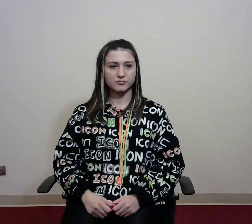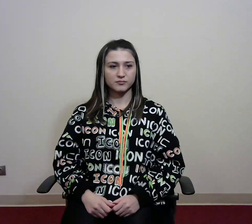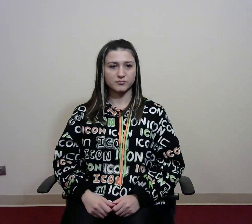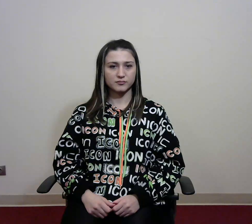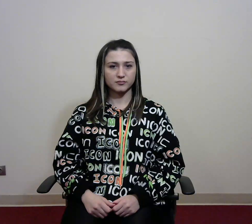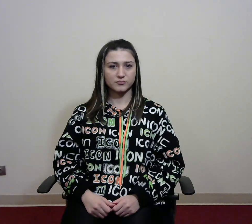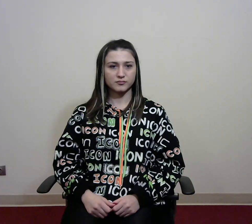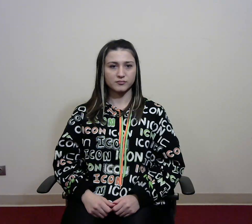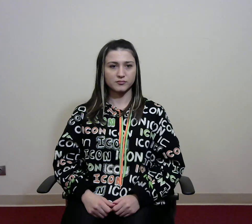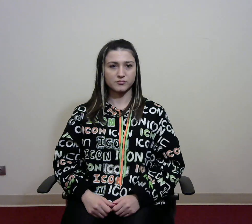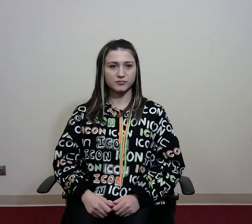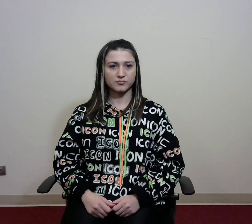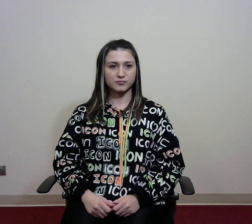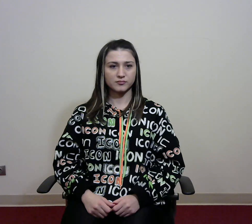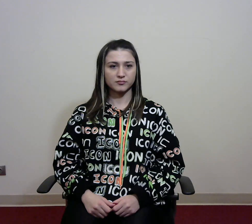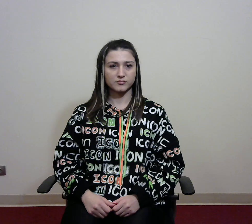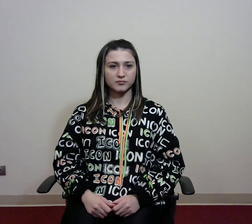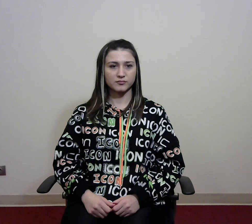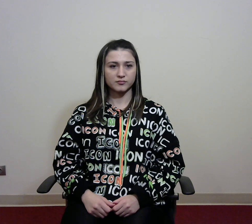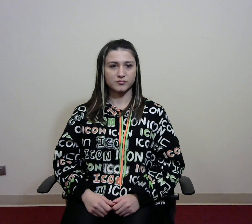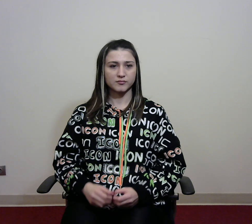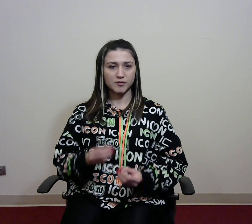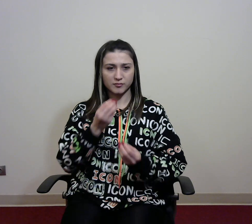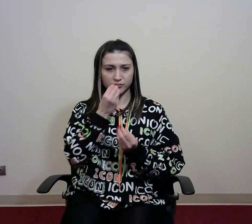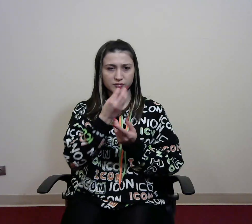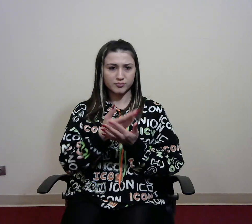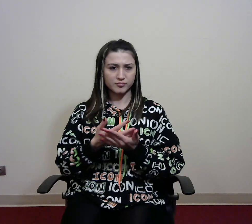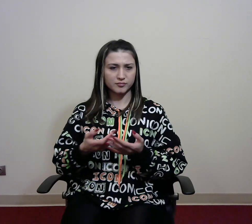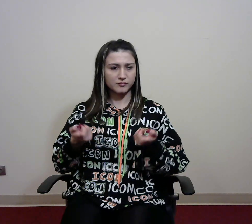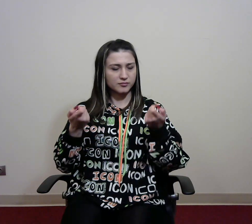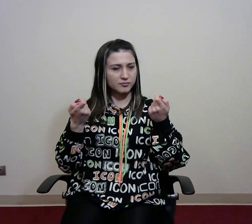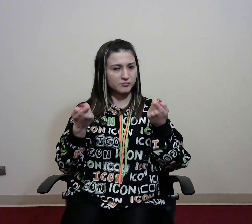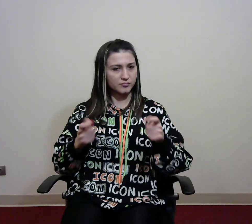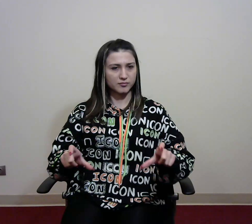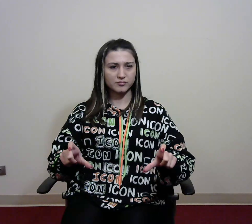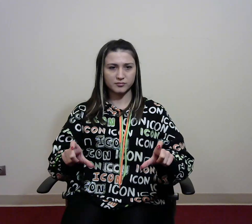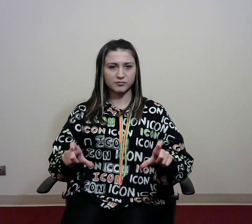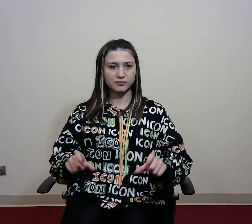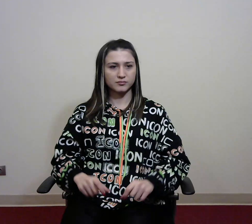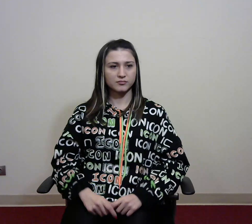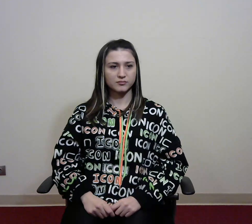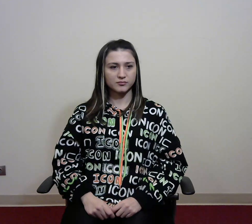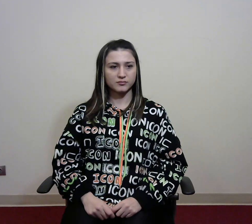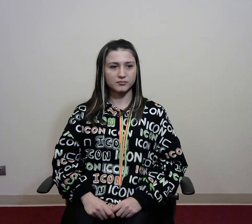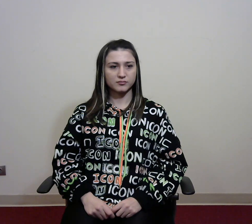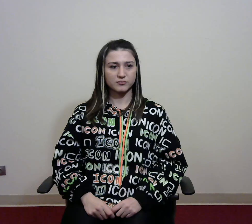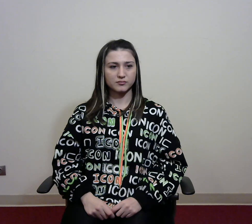Ərzaq bahalaşıb